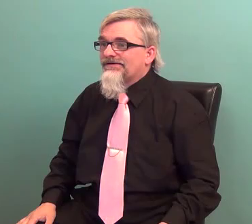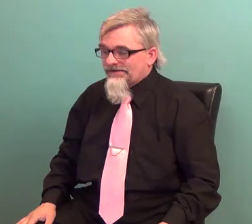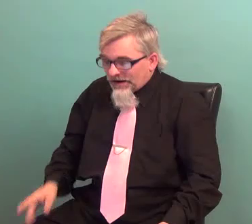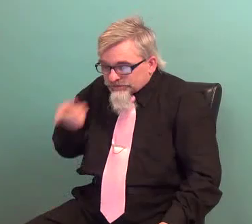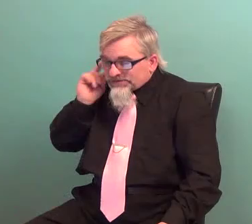Wcześniej.